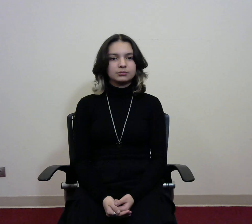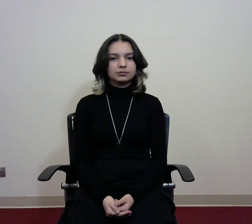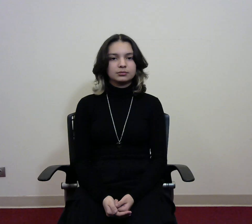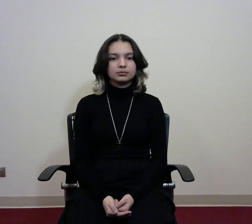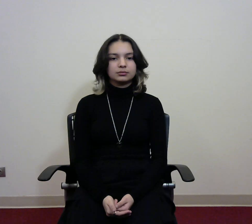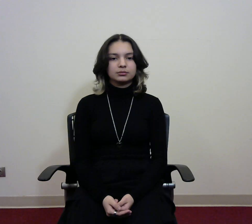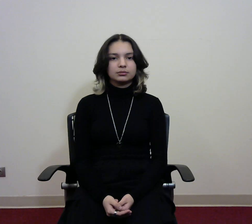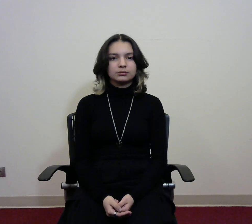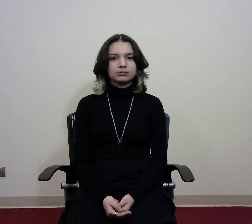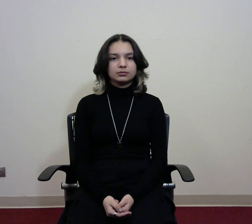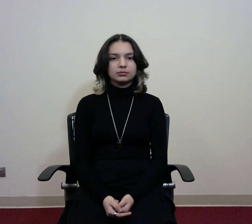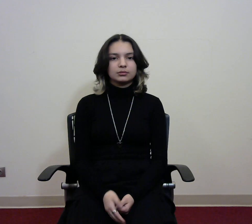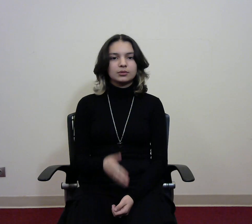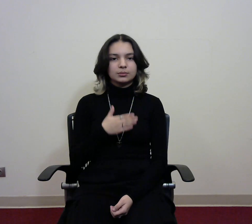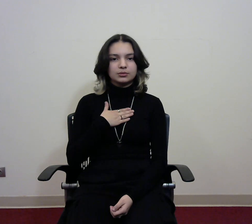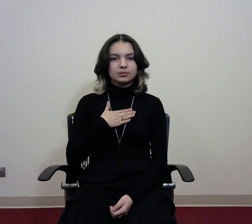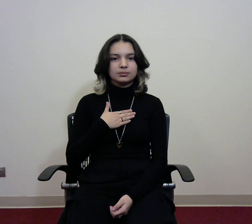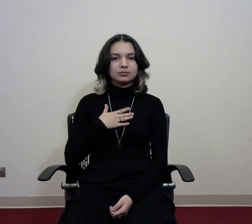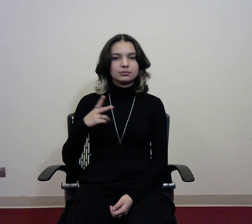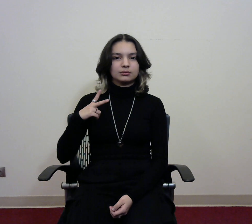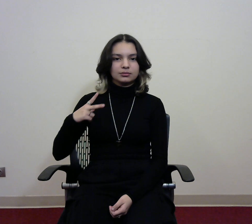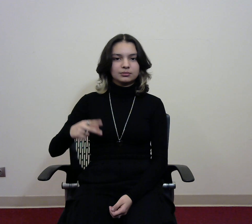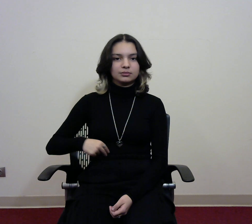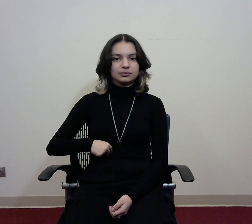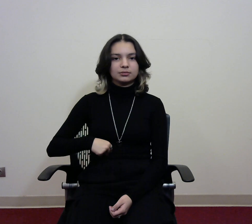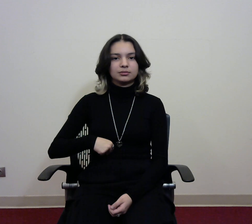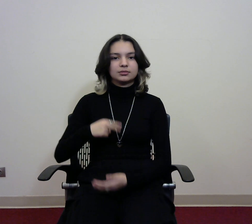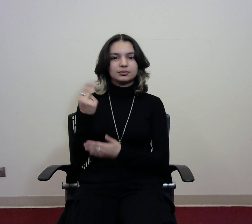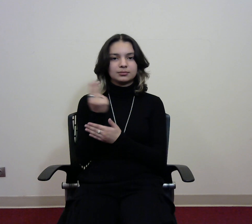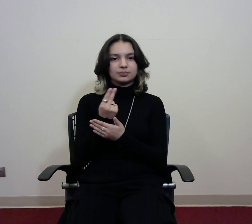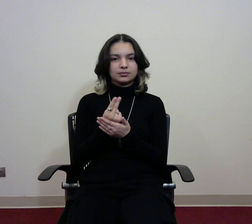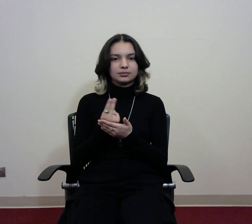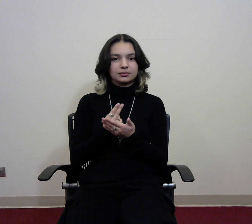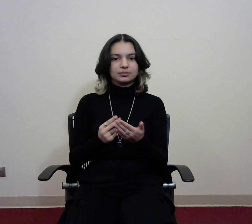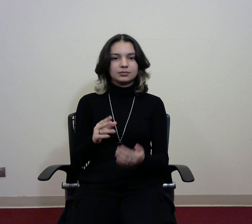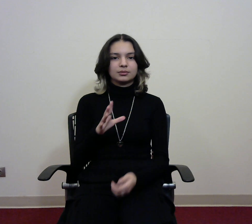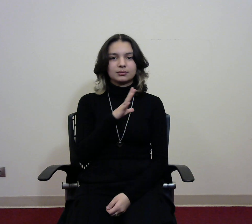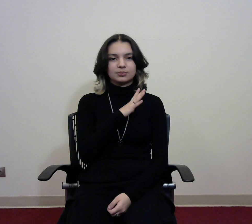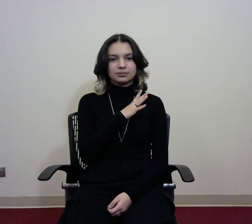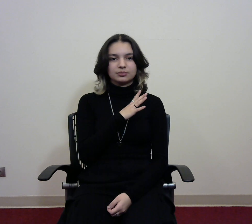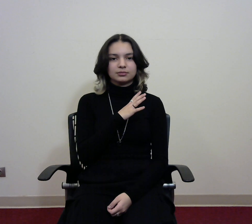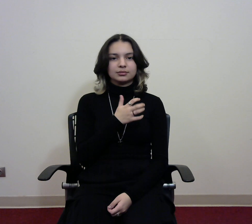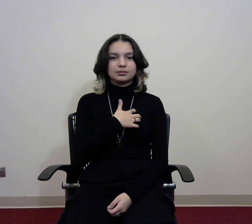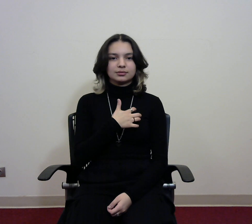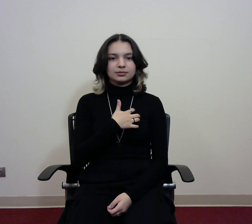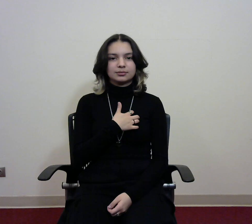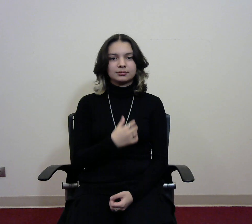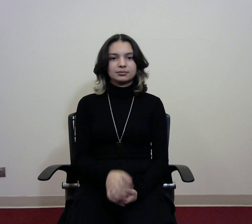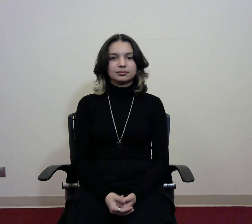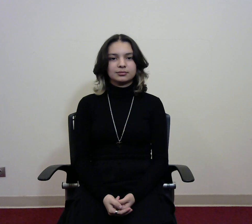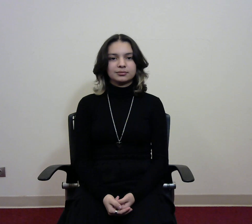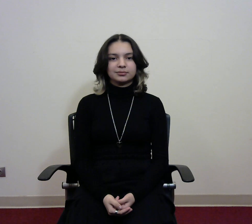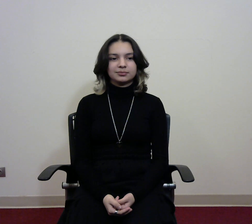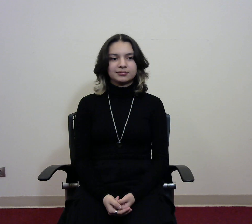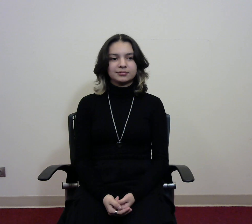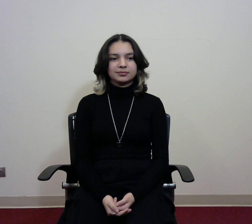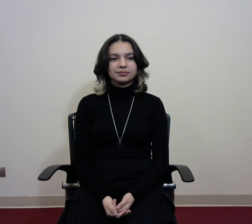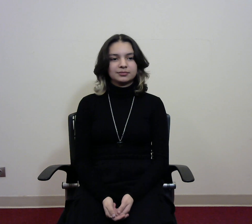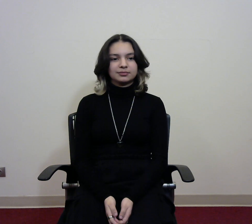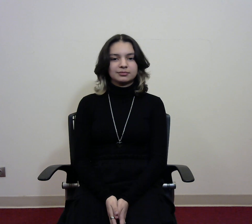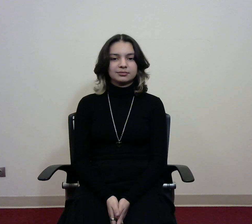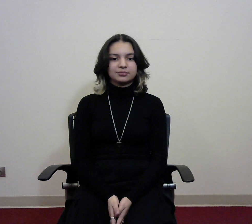Mənim qızım rəssam olmaq istəyir